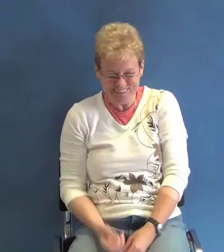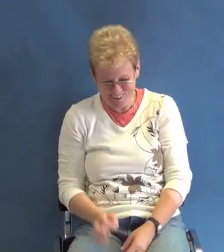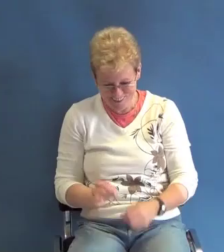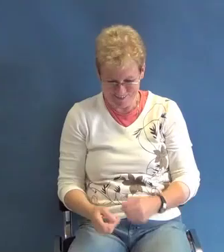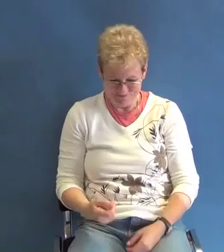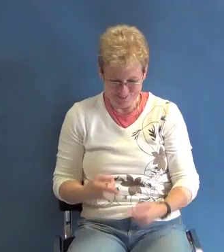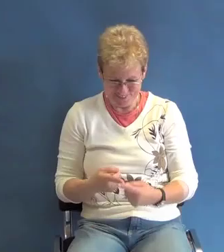Pasuje nam.